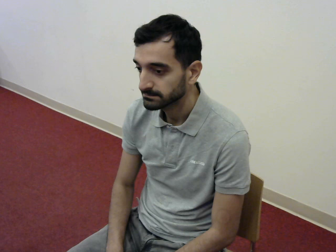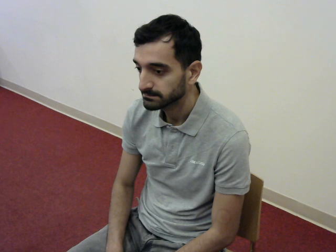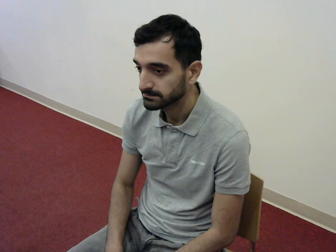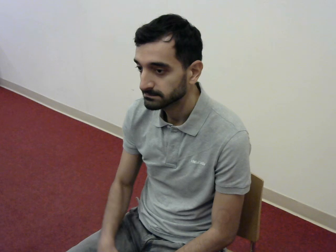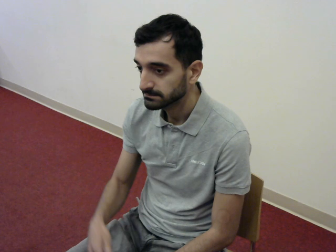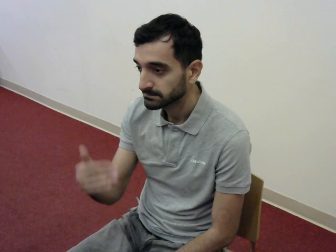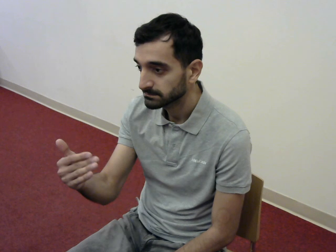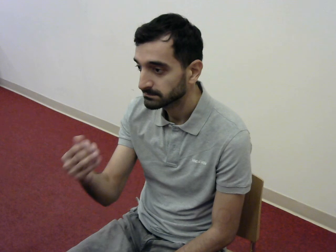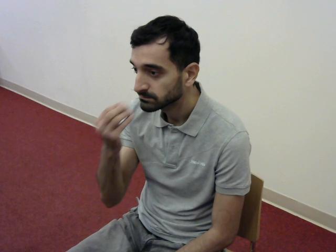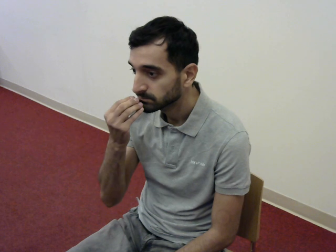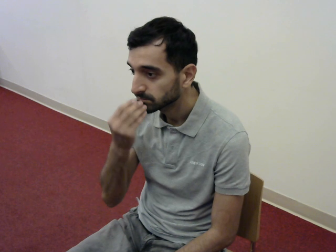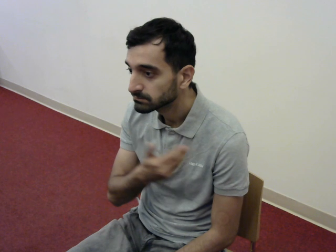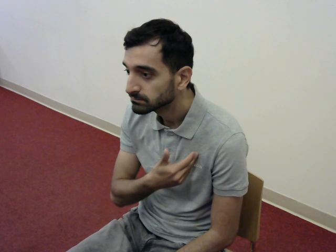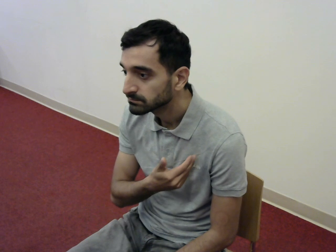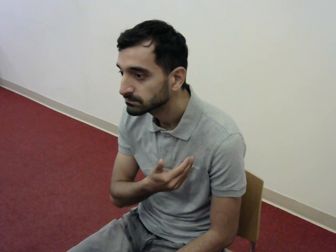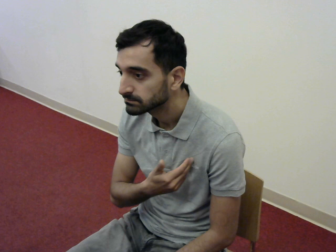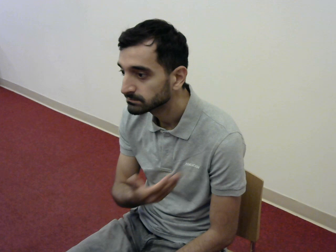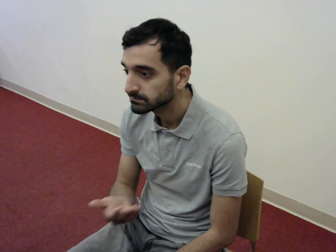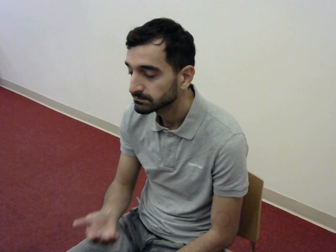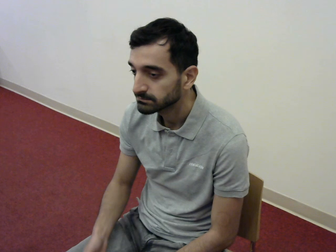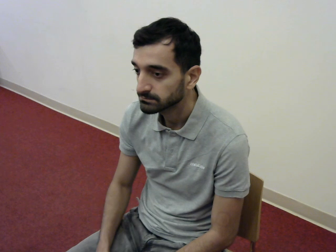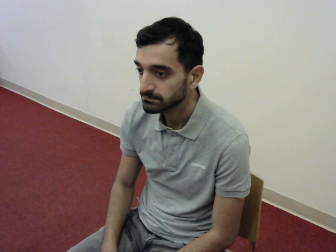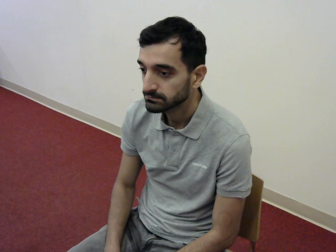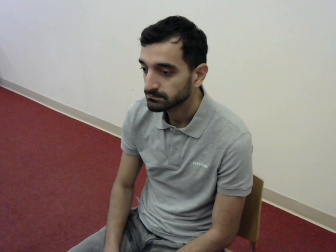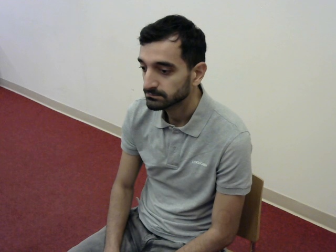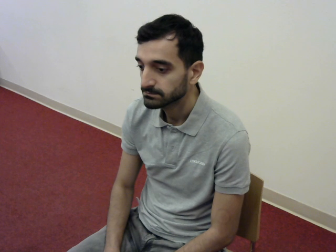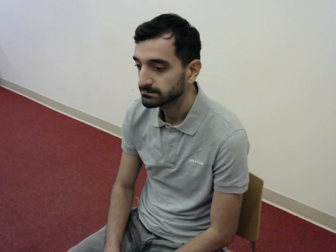Siz yemək istəyirsiniz?